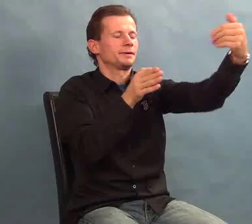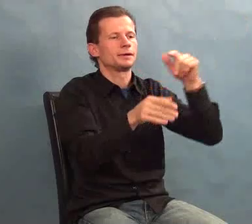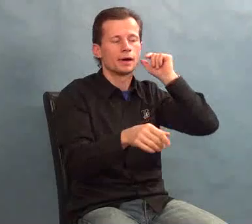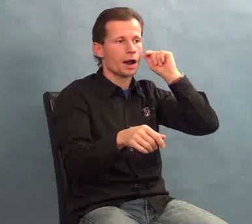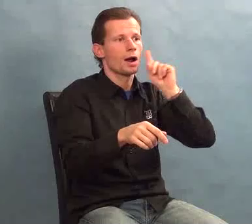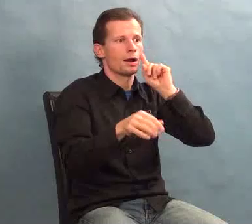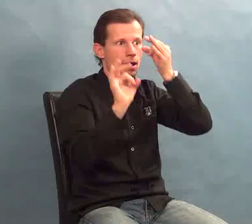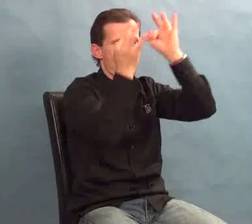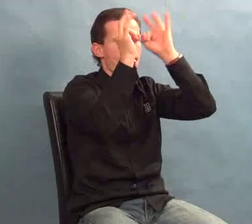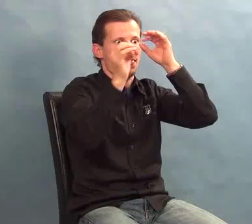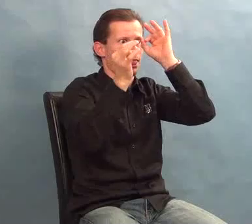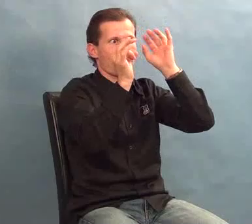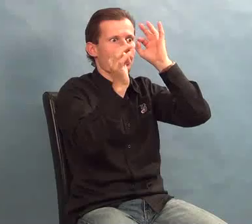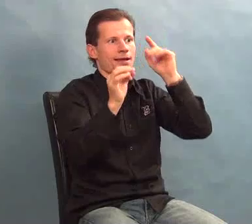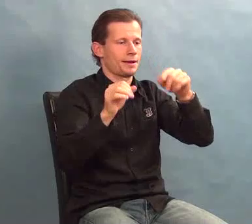Chłopak wodzi oczami za dziewczyną.